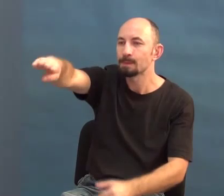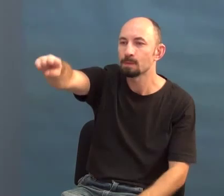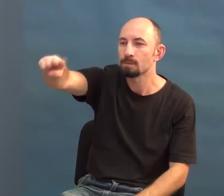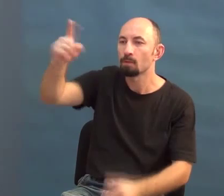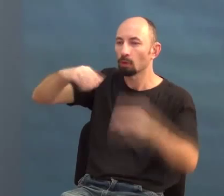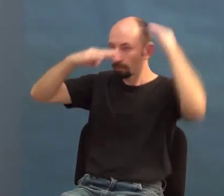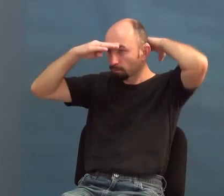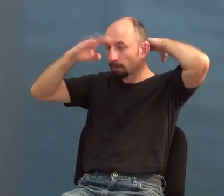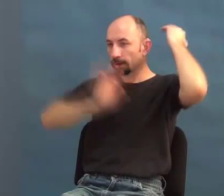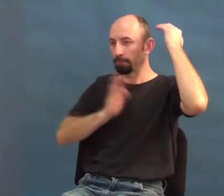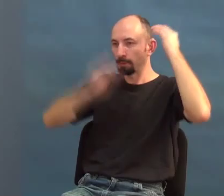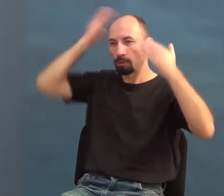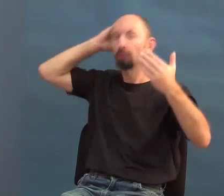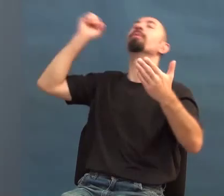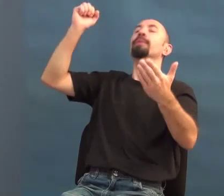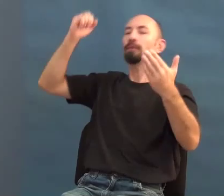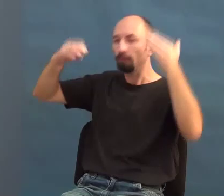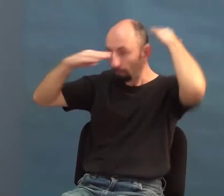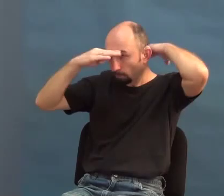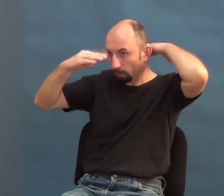Musi być bezpiecznie równo założona by uchronić przed wypadkiem.